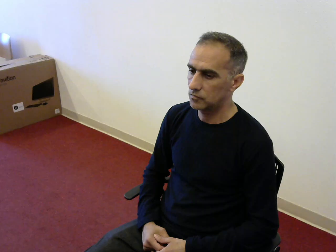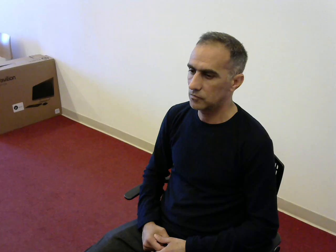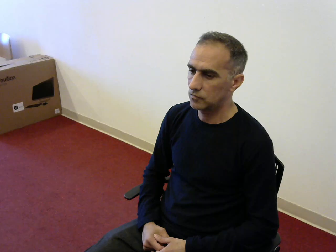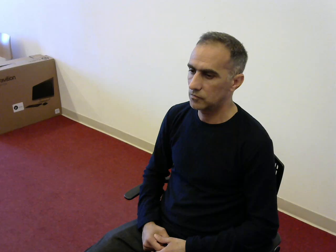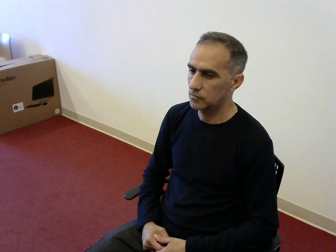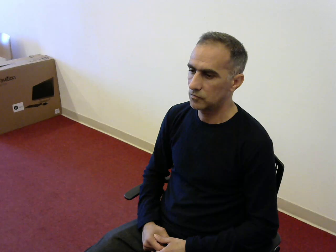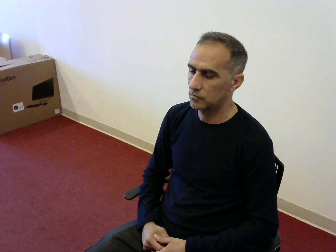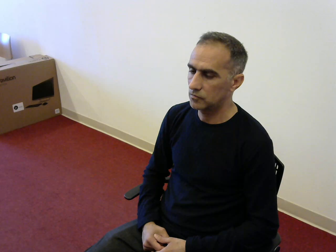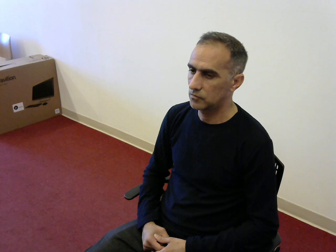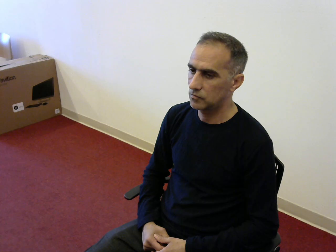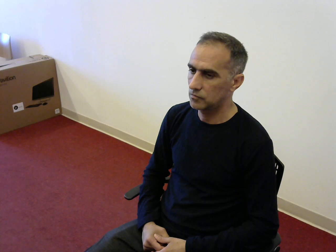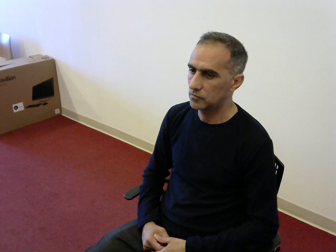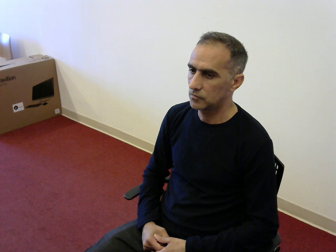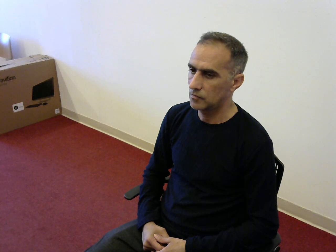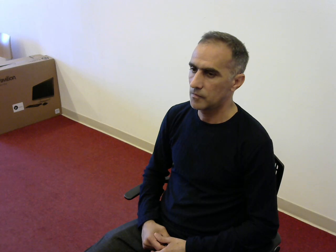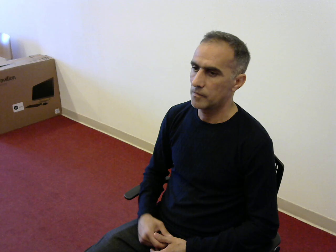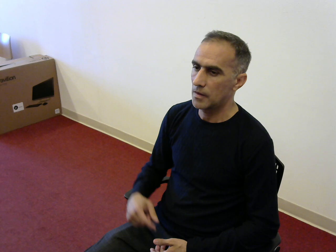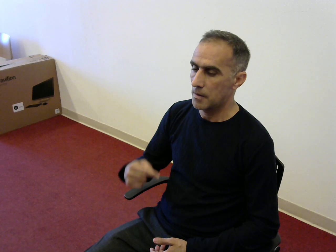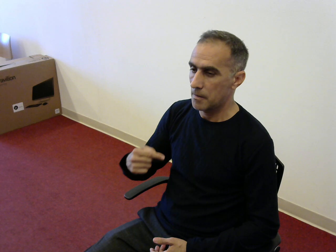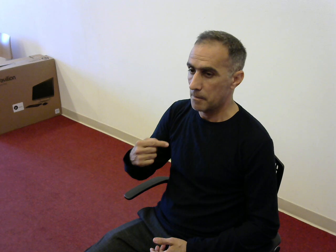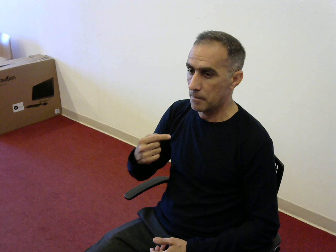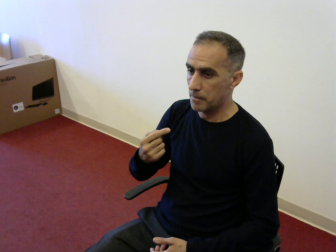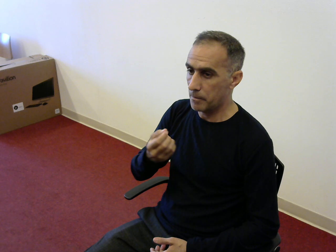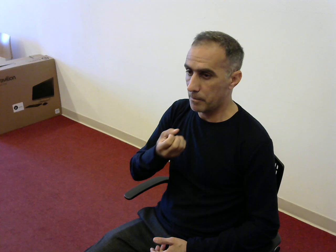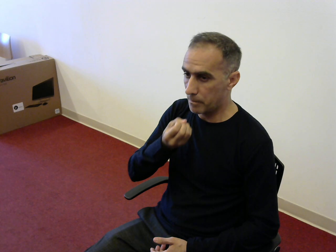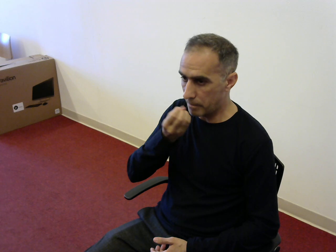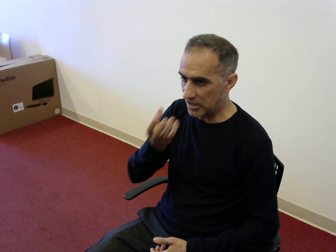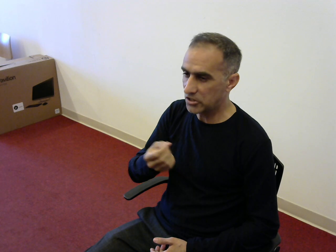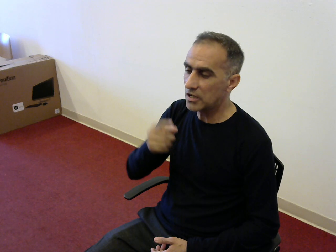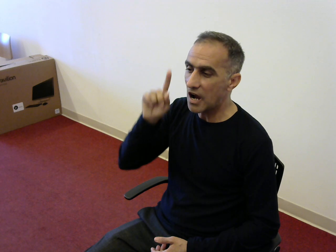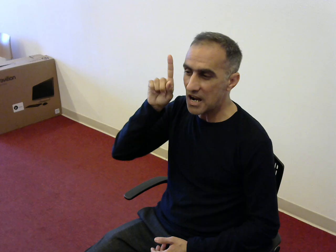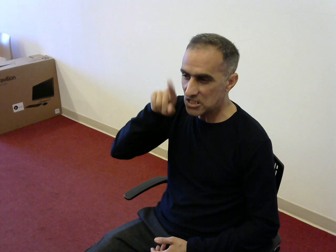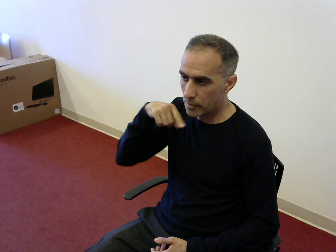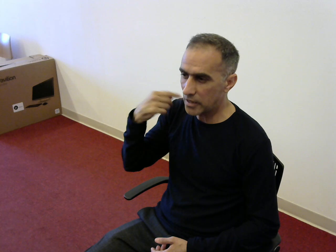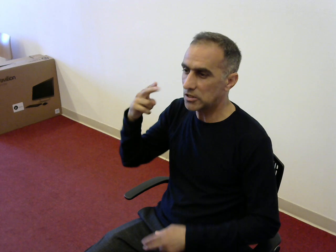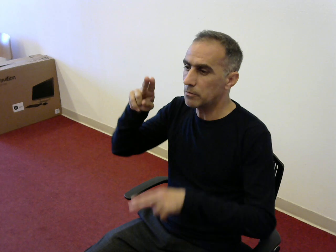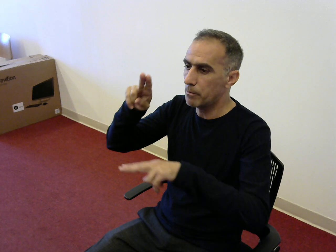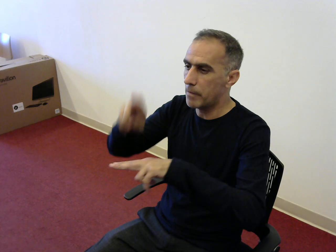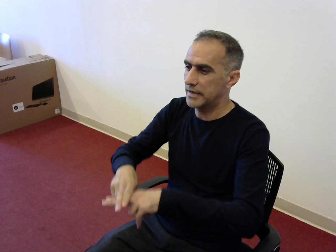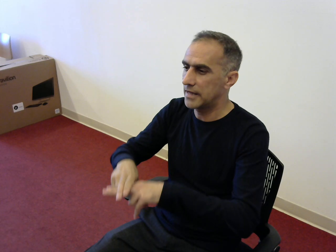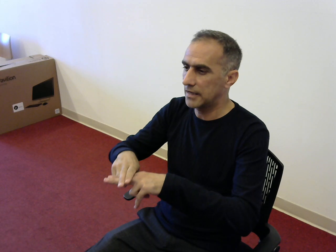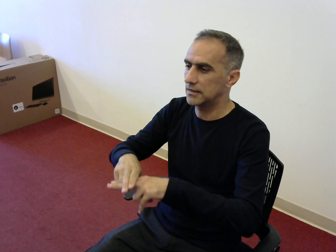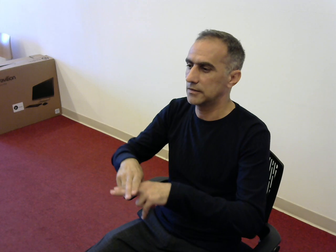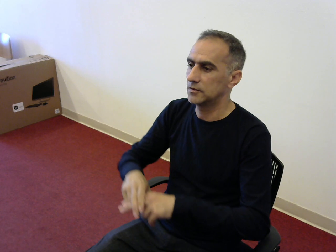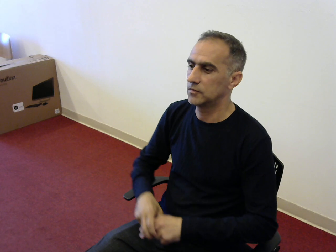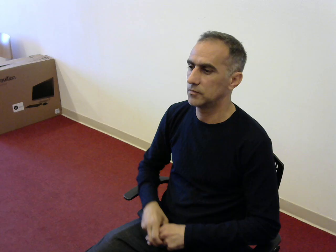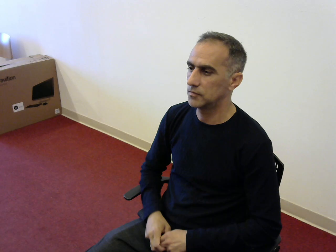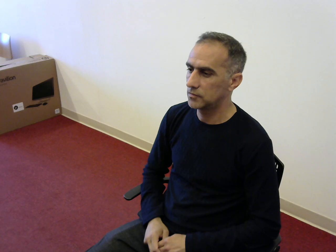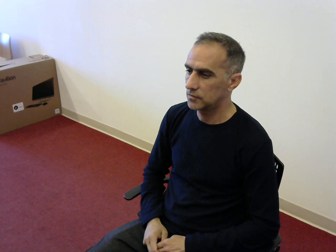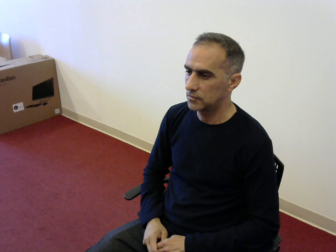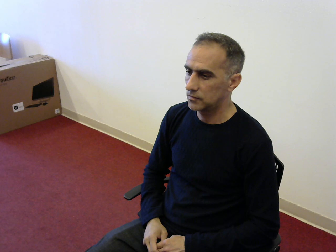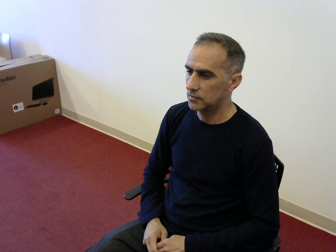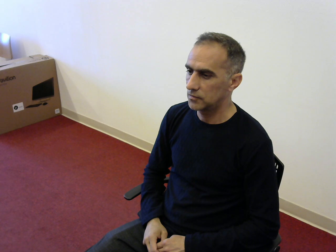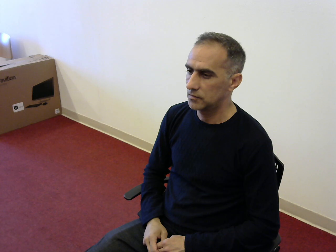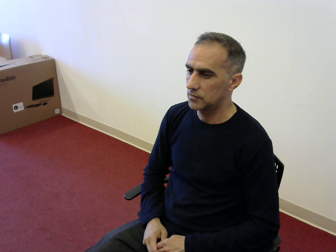Bakı Azərbaycanın paytaxtıdır